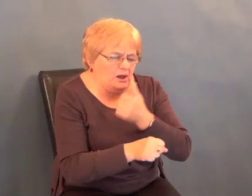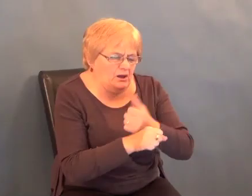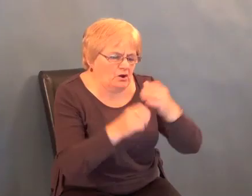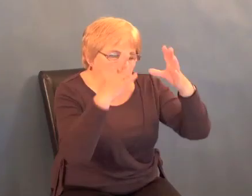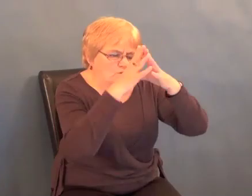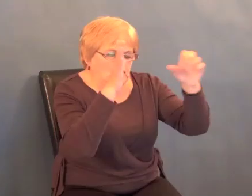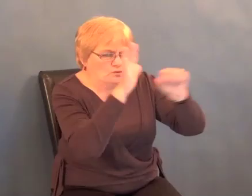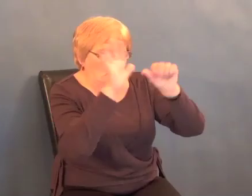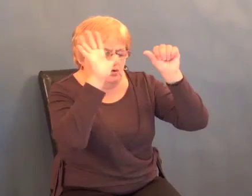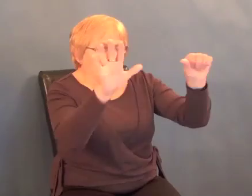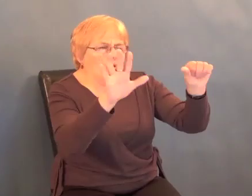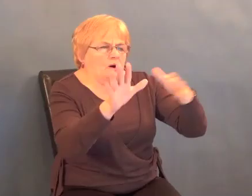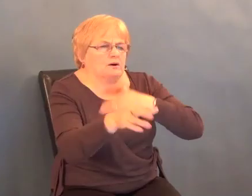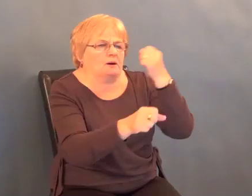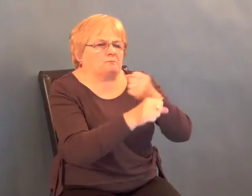Od dziesiątej do szóstej pracuję.